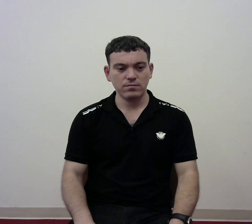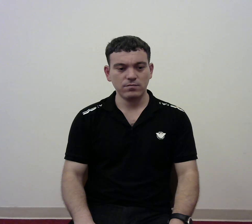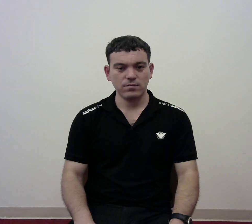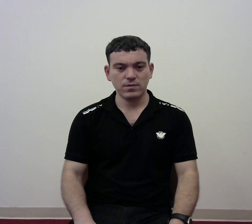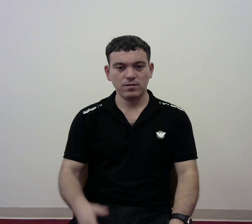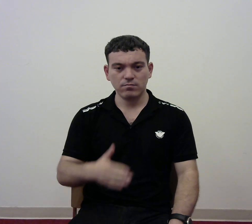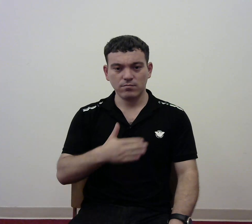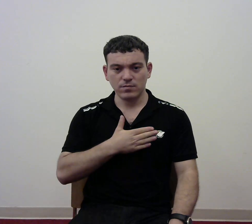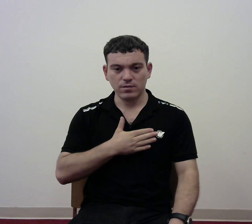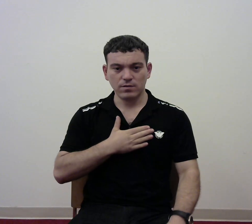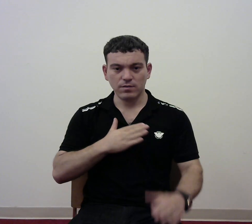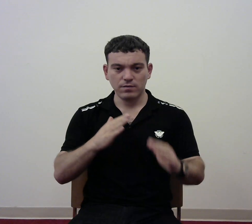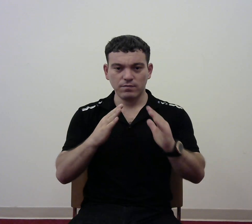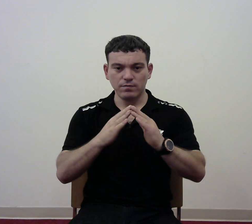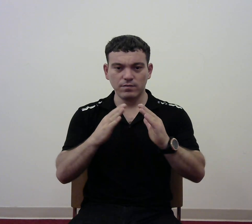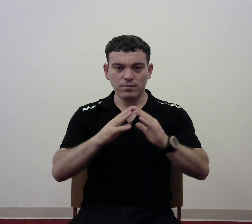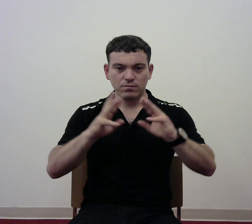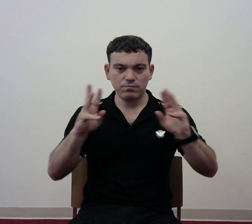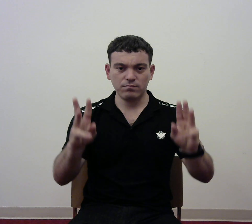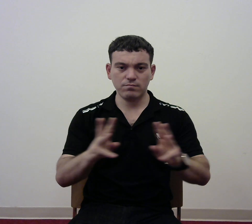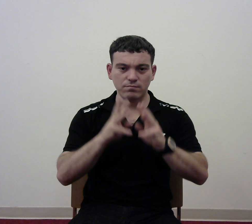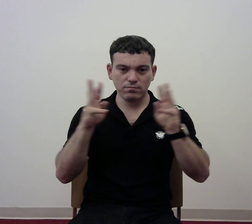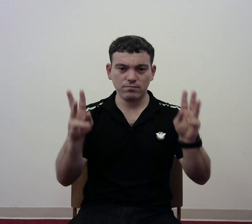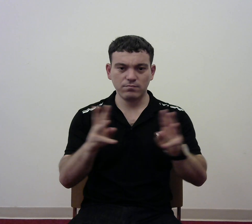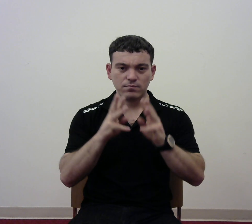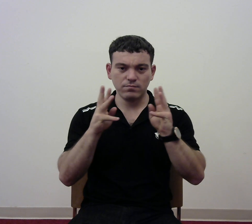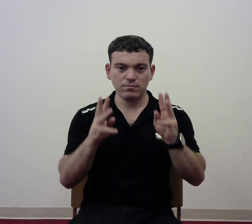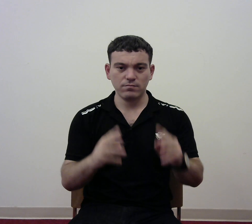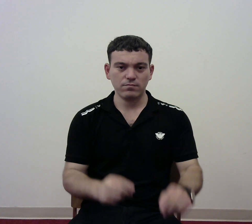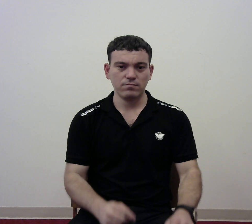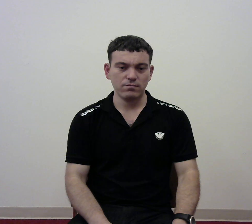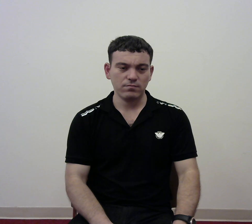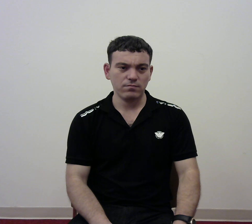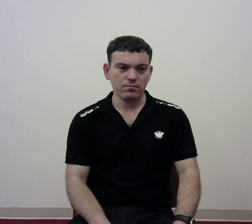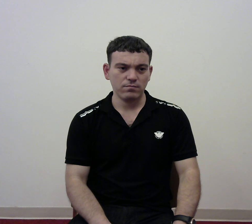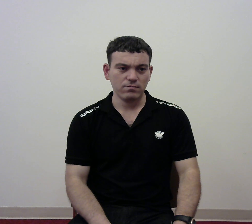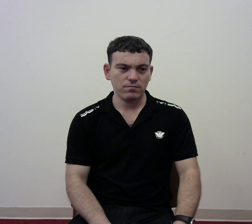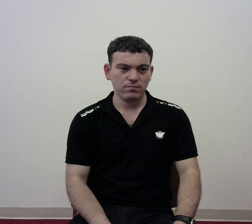Bizim evizim yanır